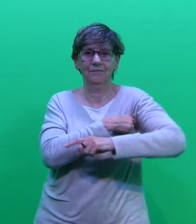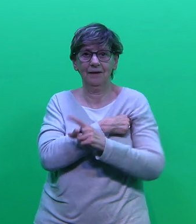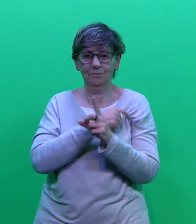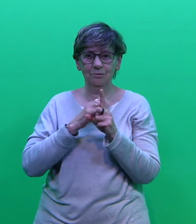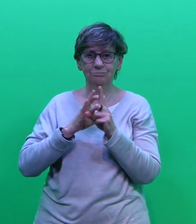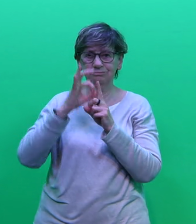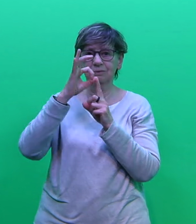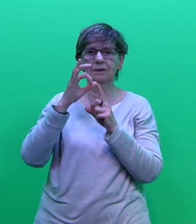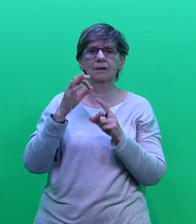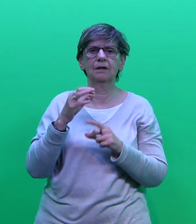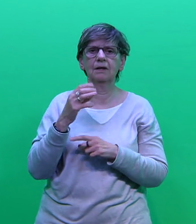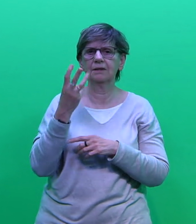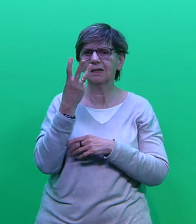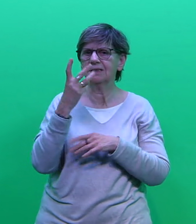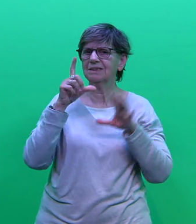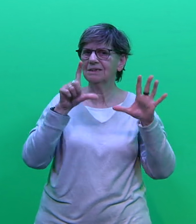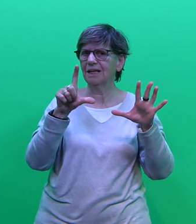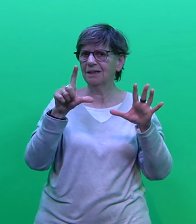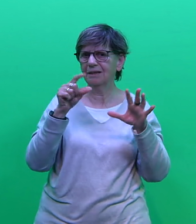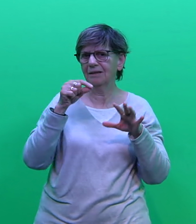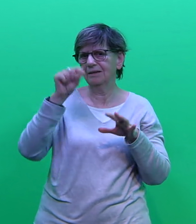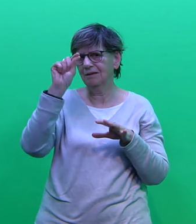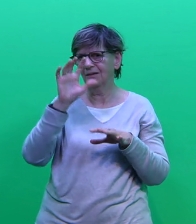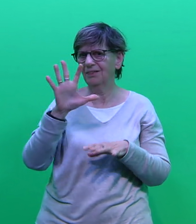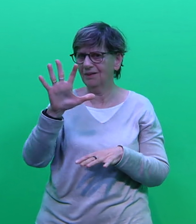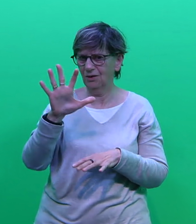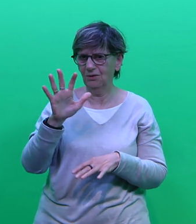La febre ha pujat a trenta-set graus i mig.